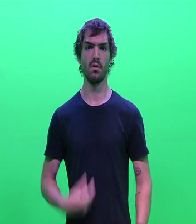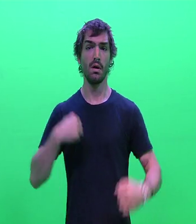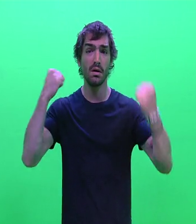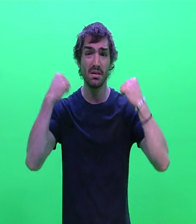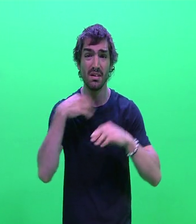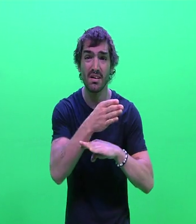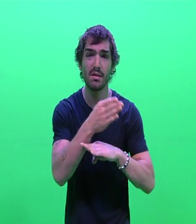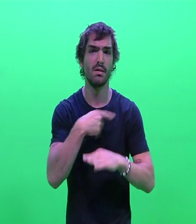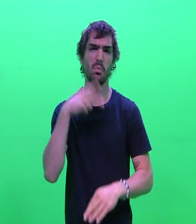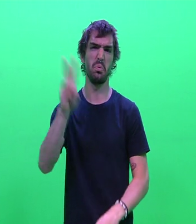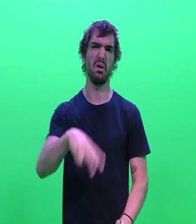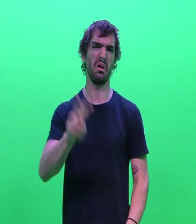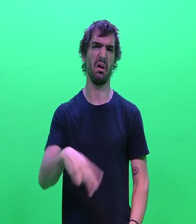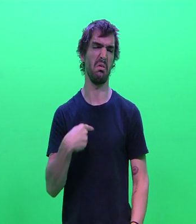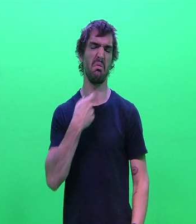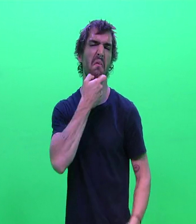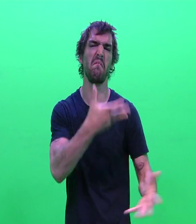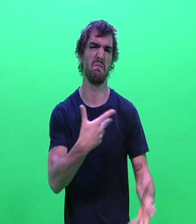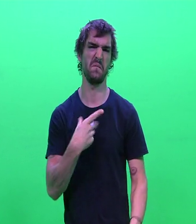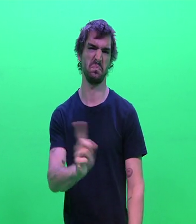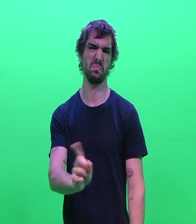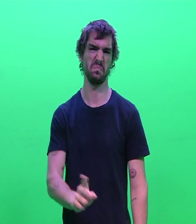No vaig mai al gimnàs, no m'agrada.